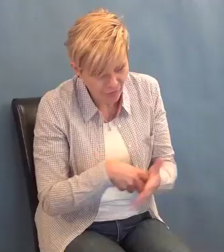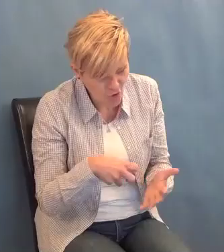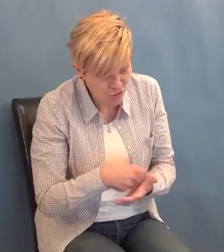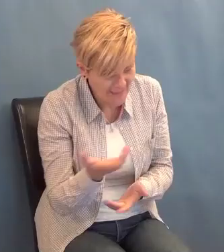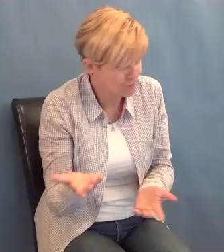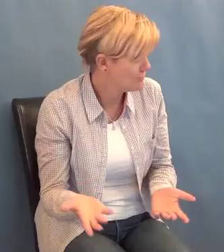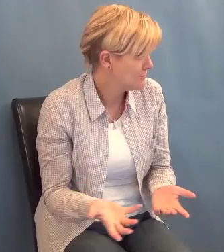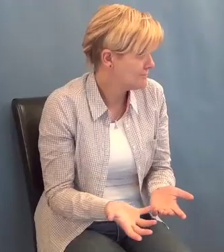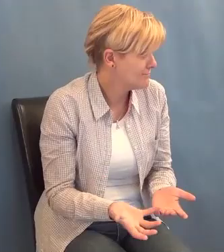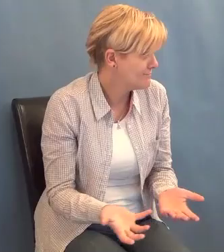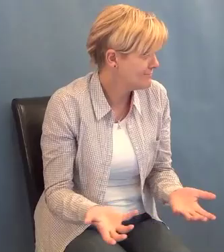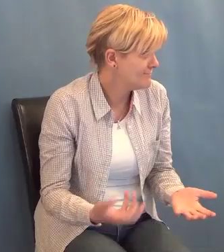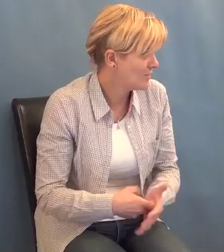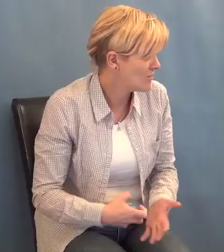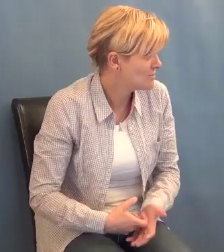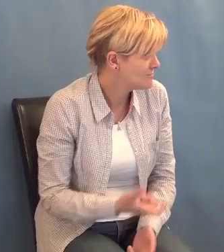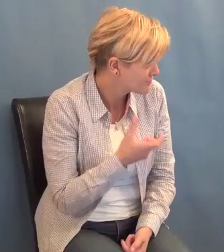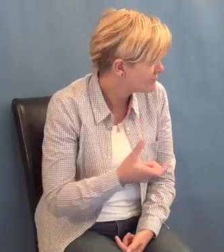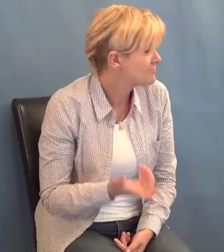Na przykład tu widać, że to dworzec.